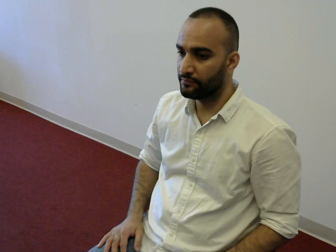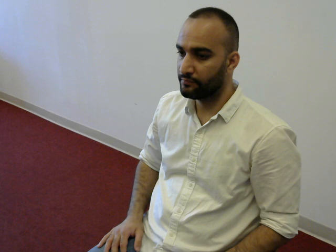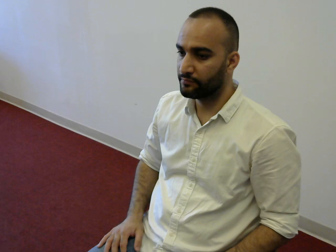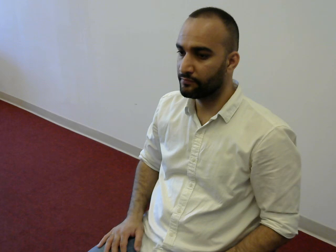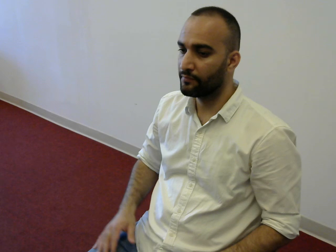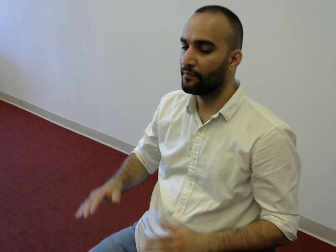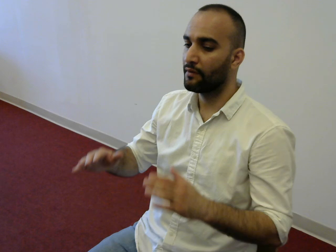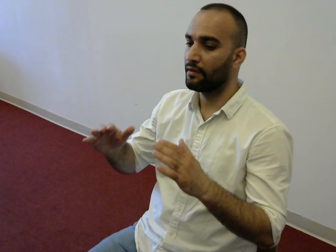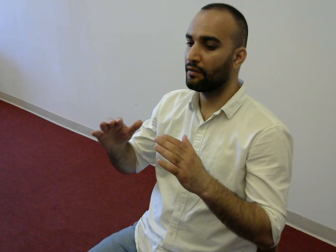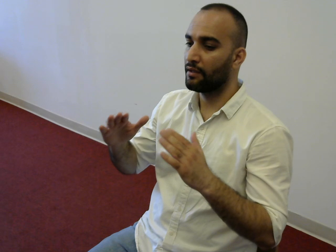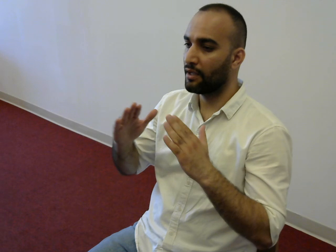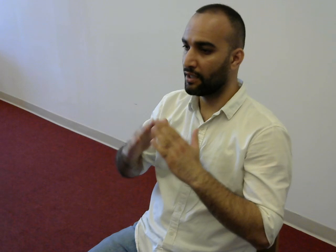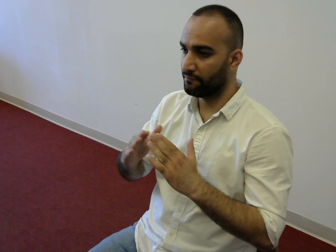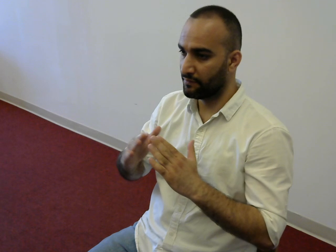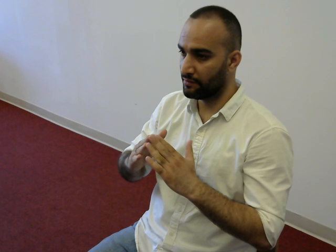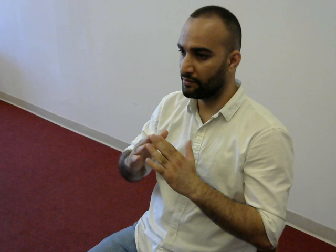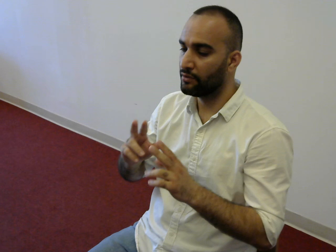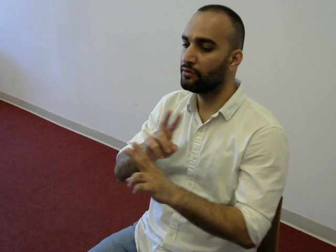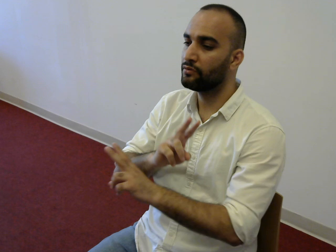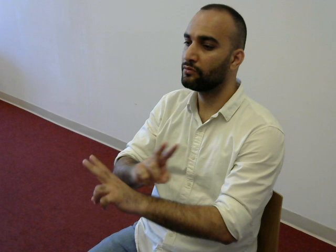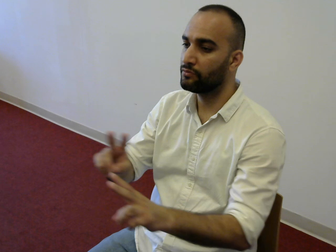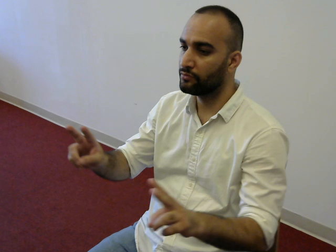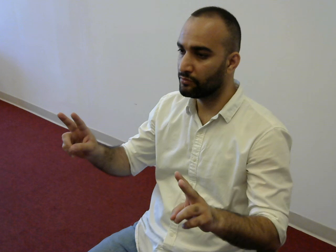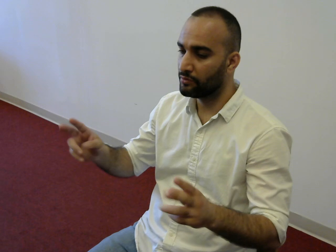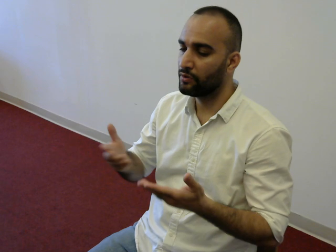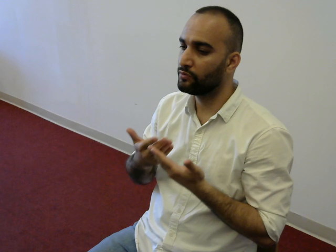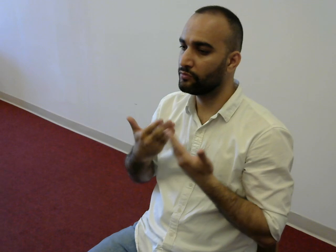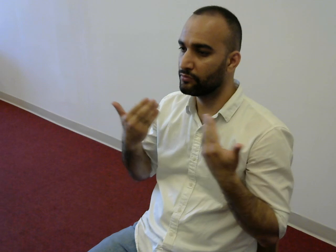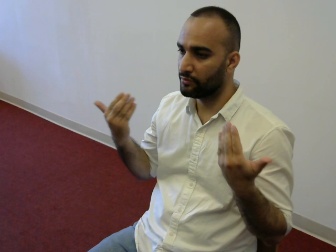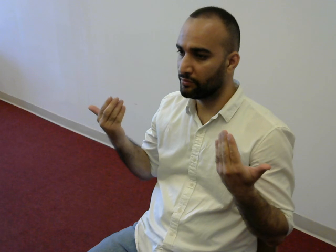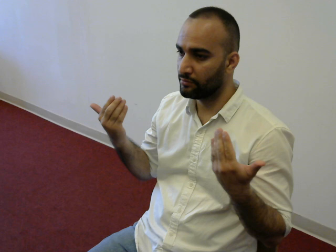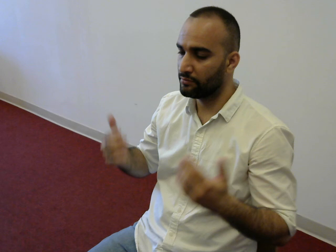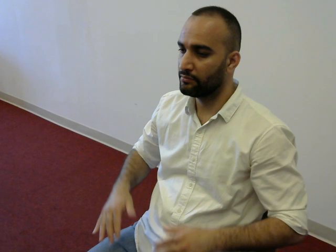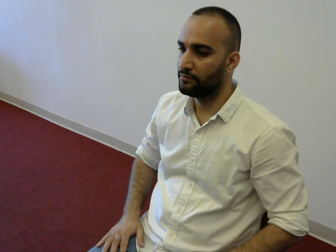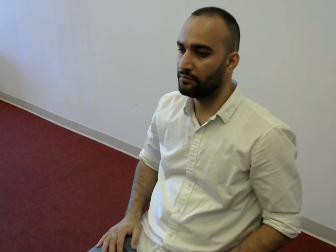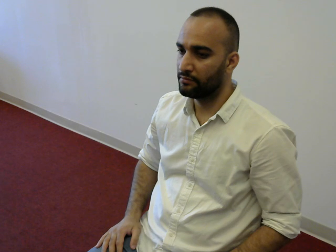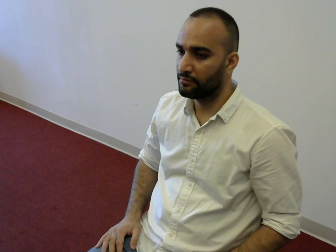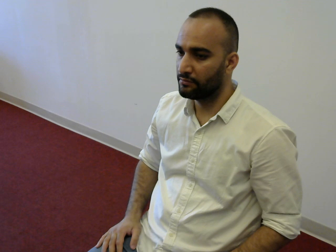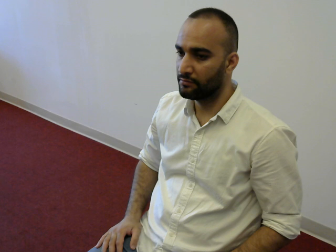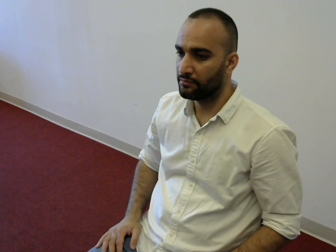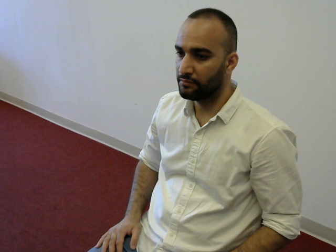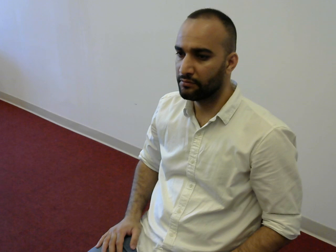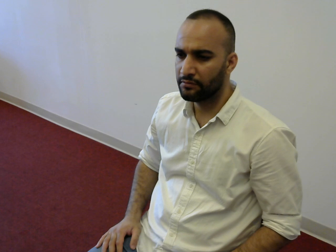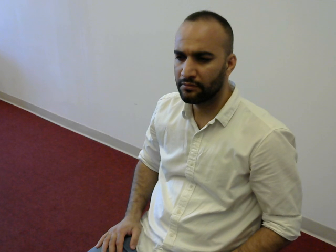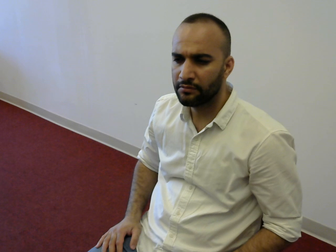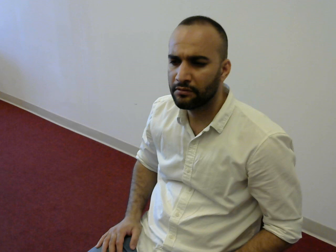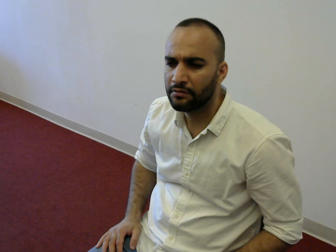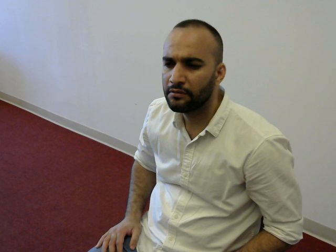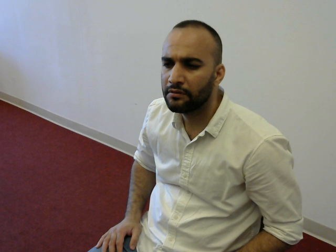Evdə heç kəs yoxdur